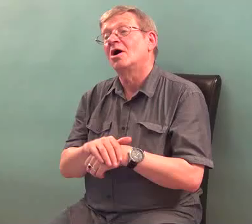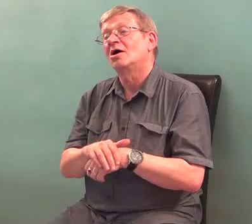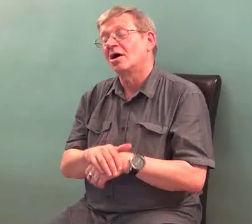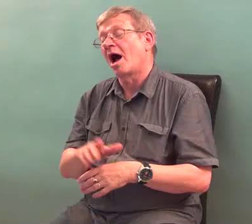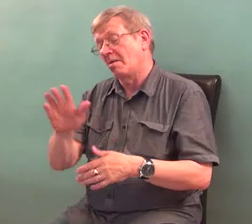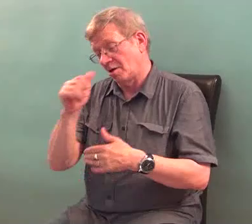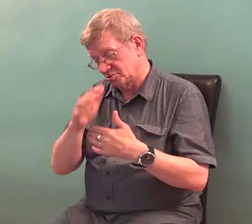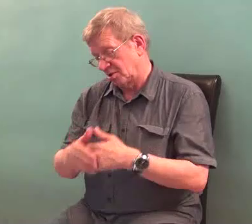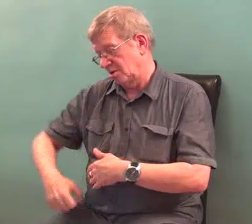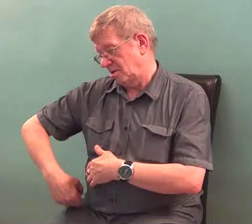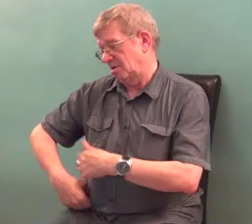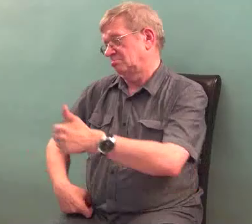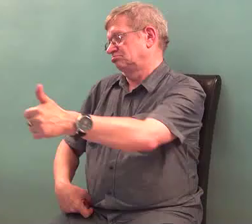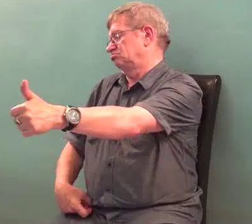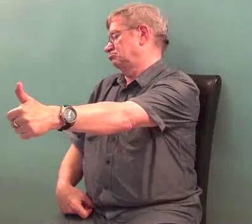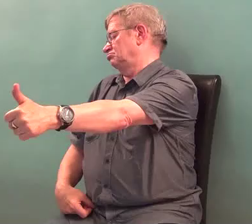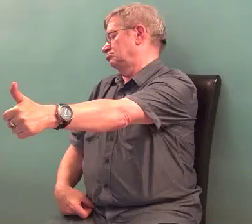Jeśli trzymasz żonę pod rękę, to super.